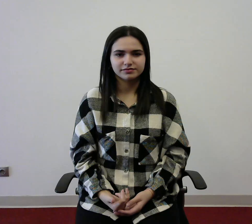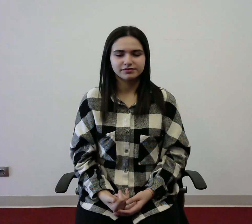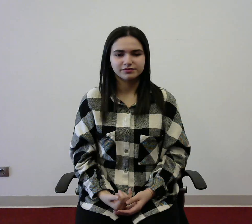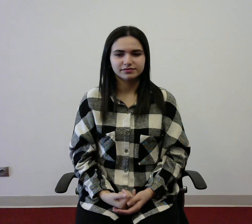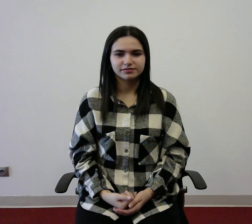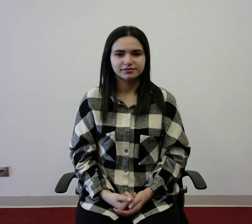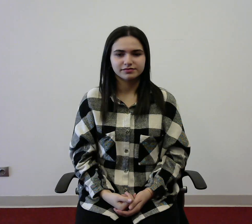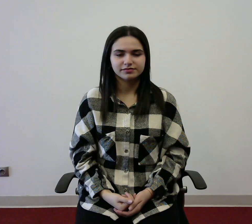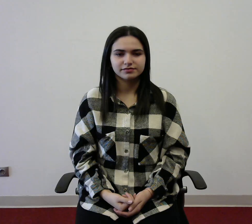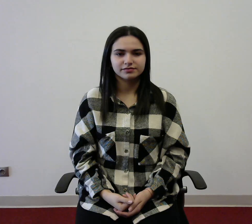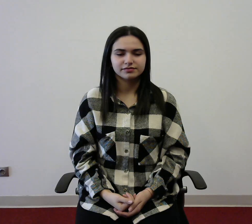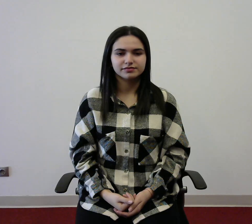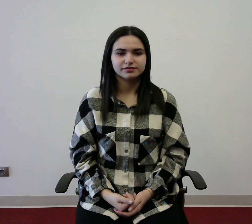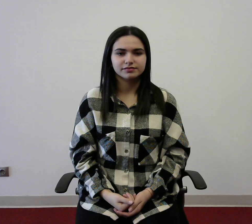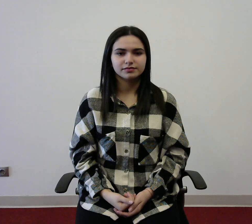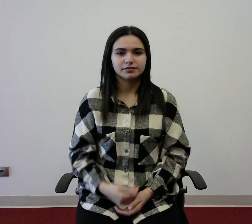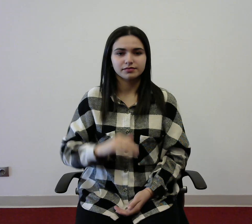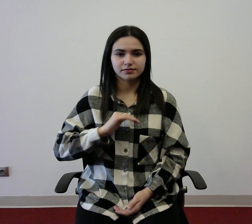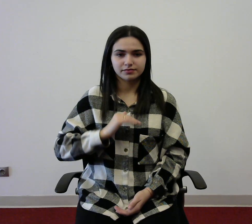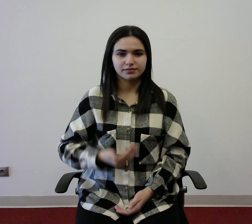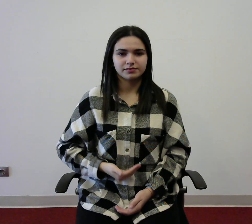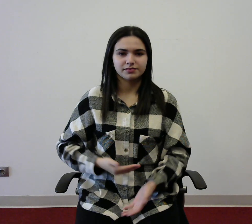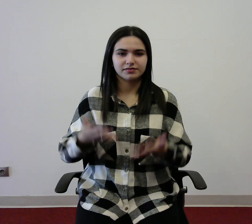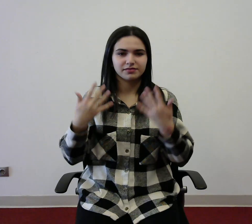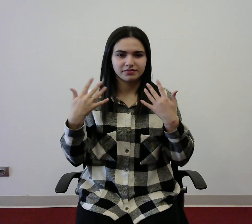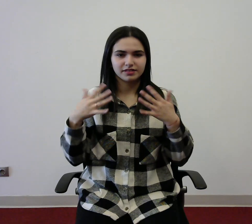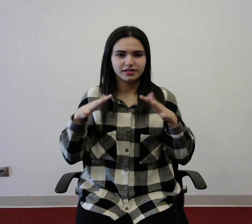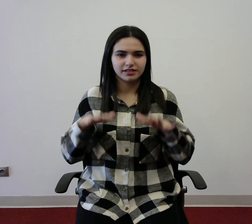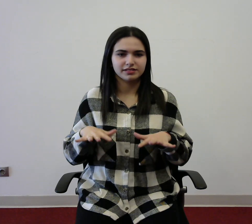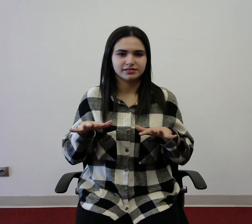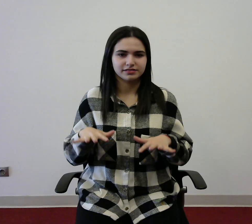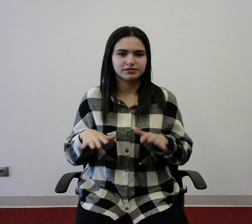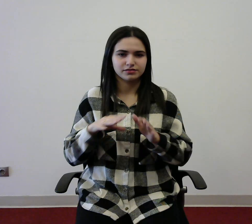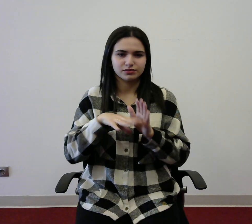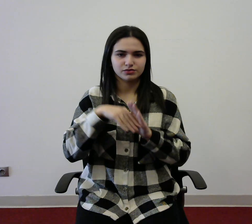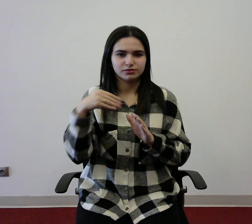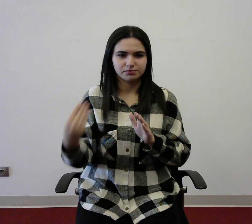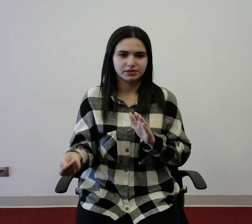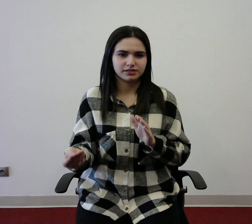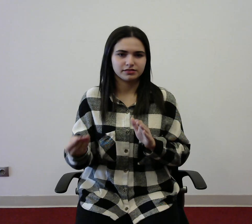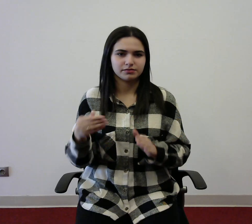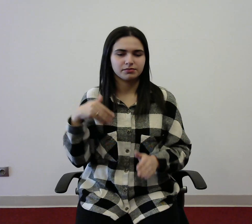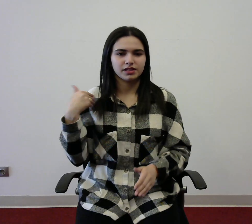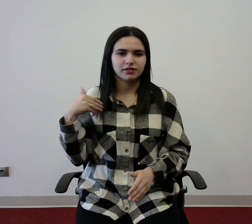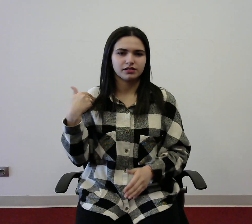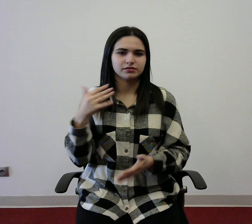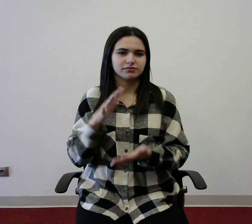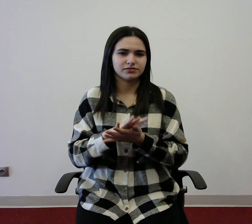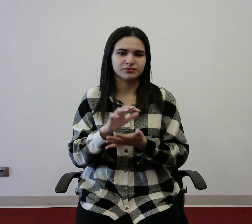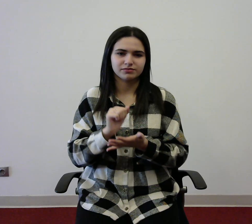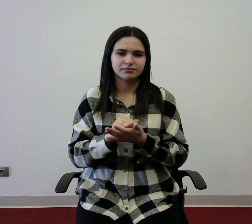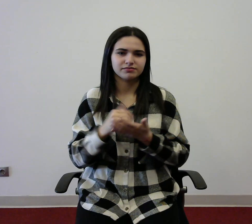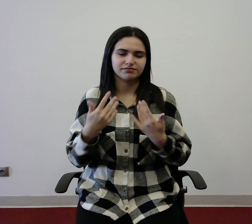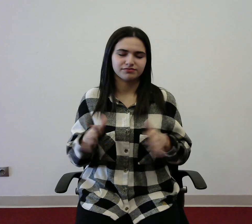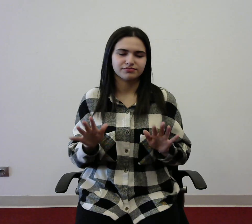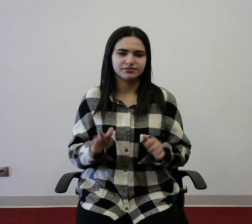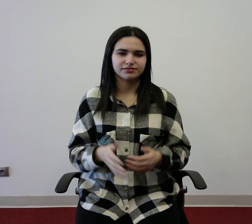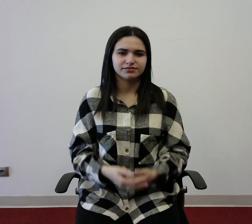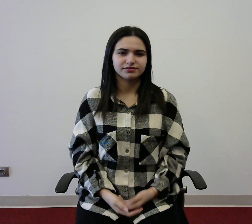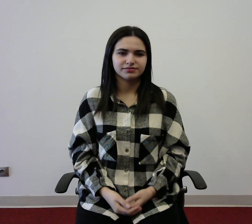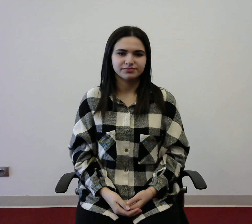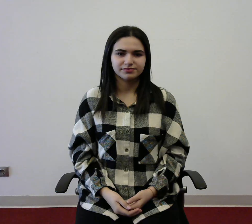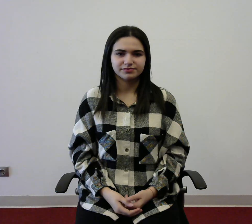Bağda yerə düşən meyvələr xarab olmuşdu